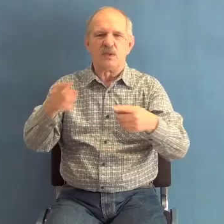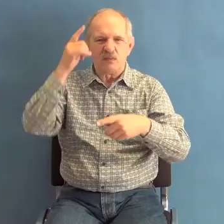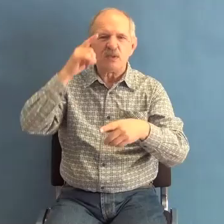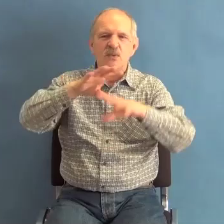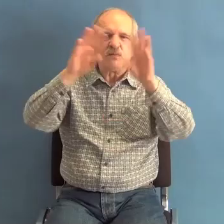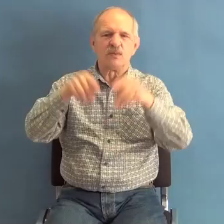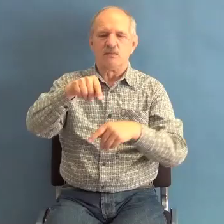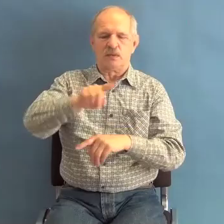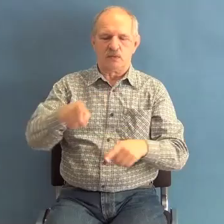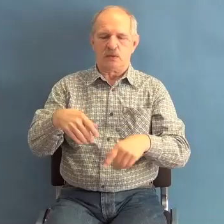Wiesz, wszystkiego tego nie wolno robić.